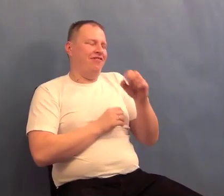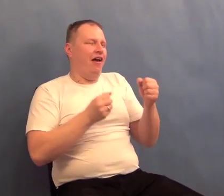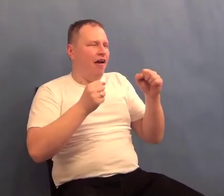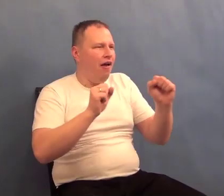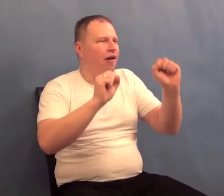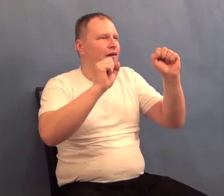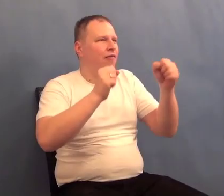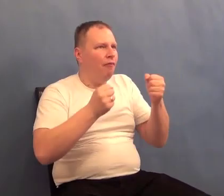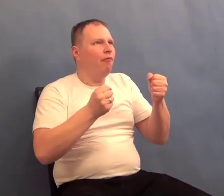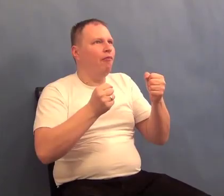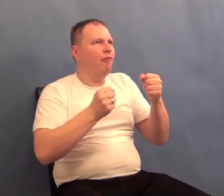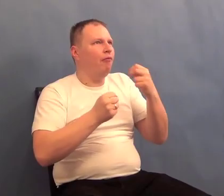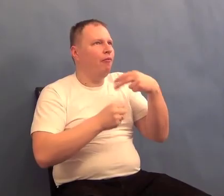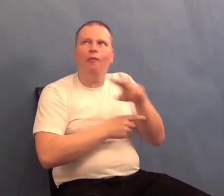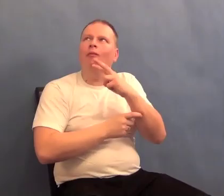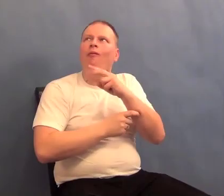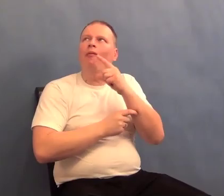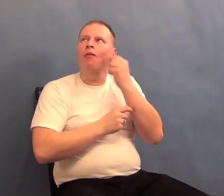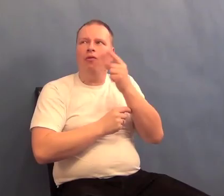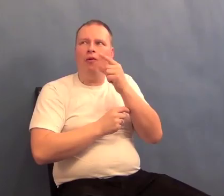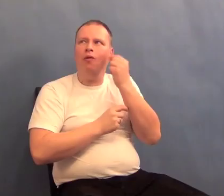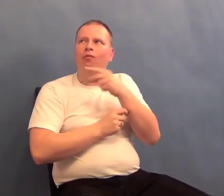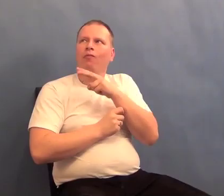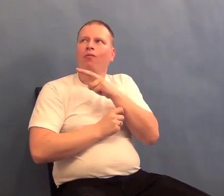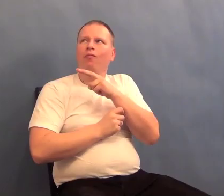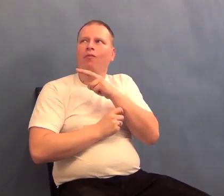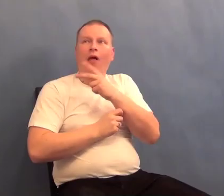Ptak przestał się huśtać, odwrócił się i popatrzył na kota.